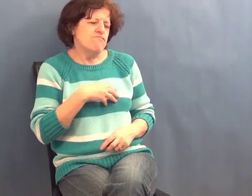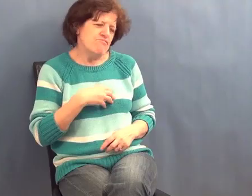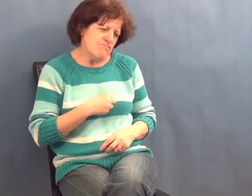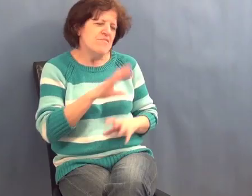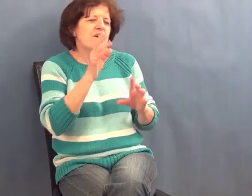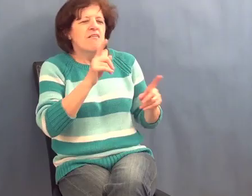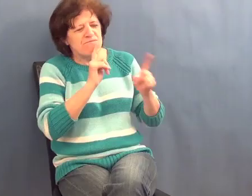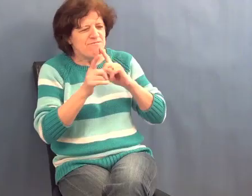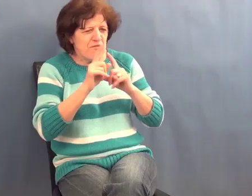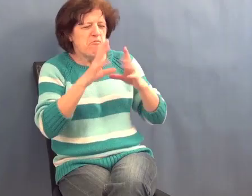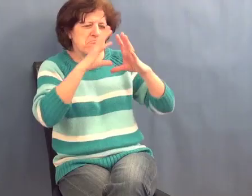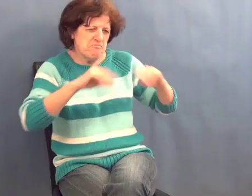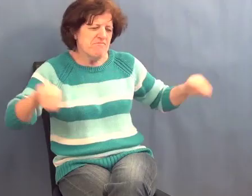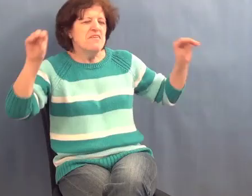Skończyli rozmawiać.